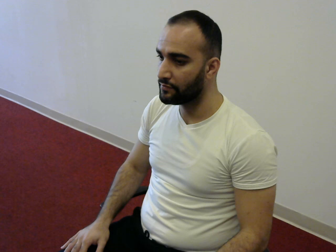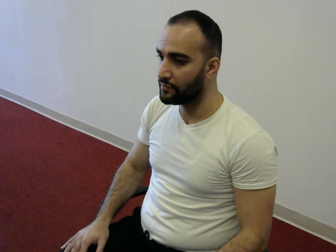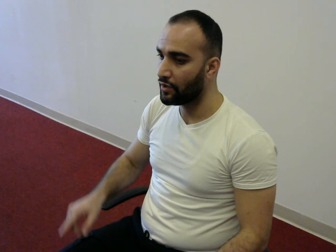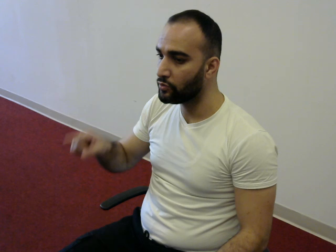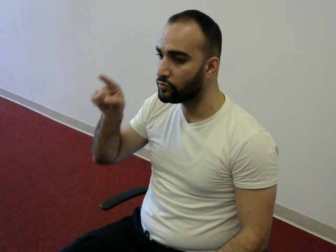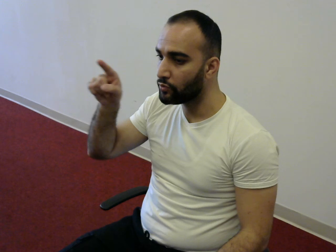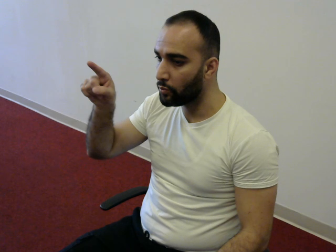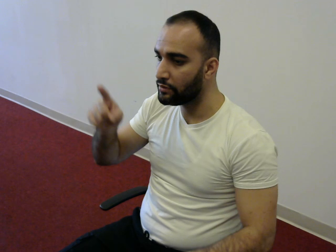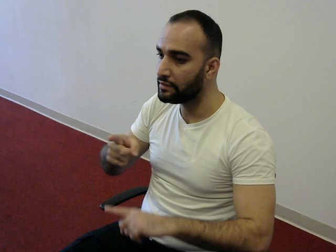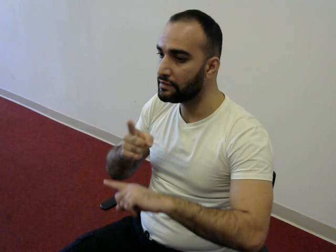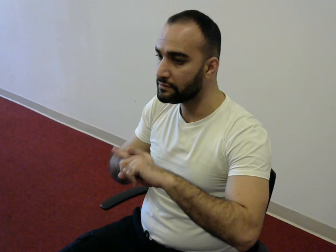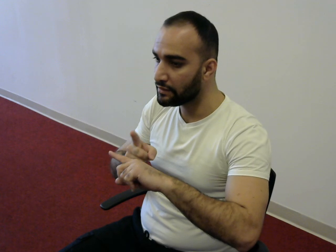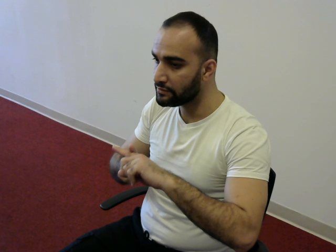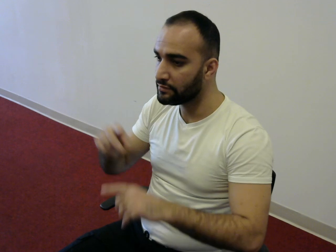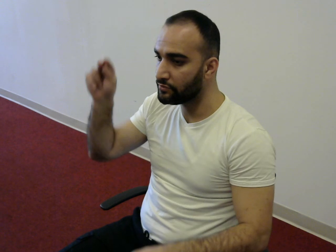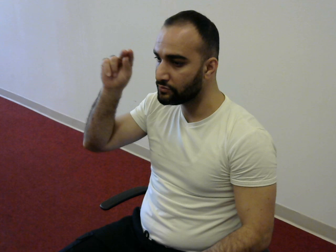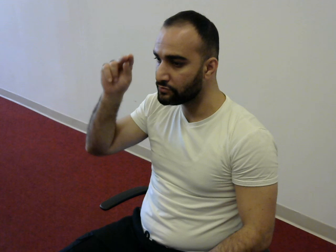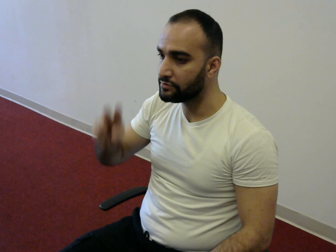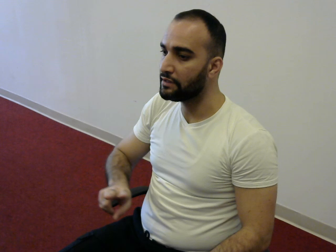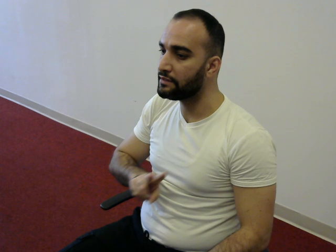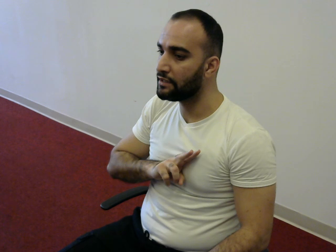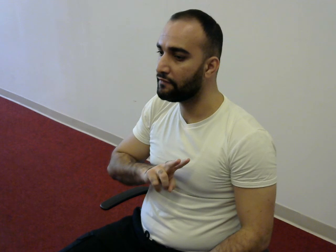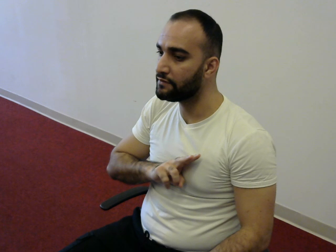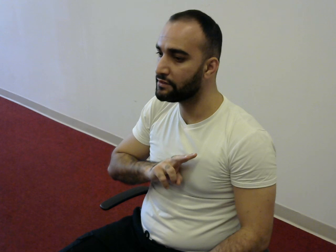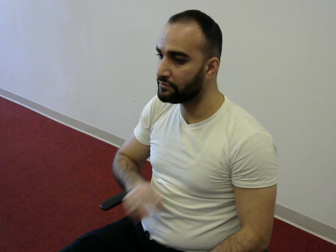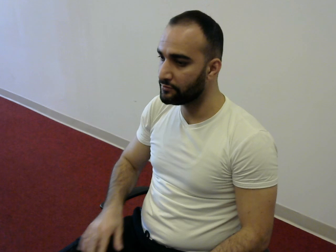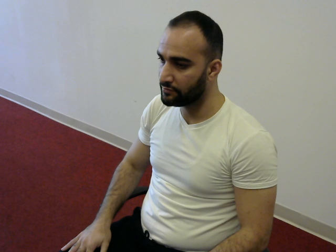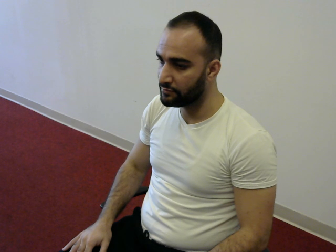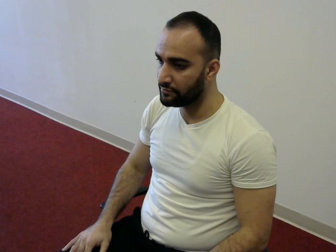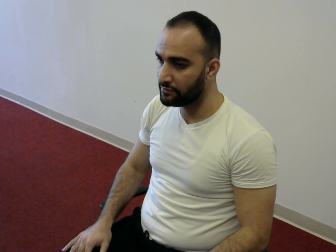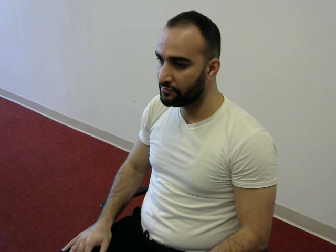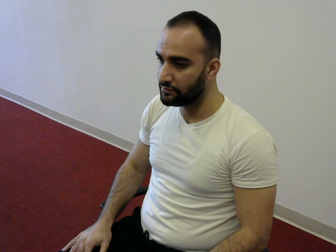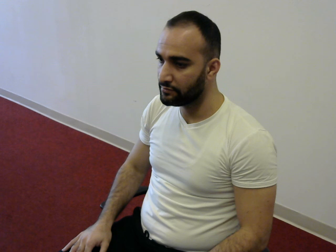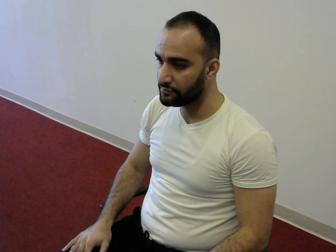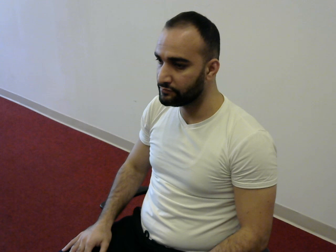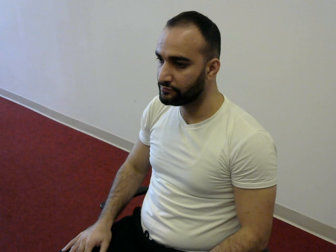O riyazi dərsləri sevir